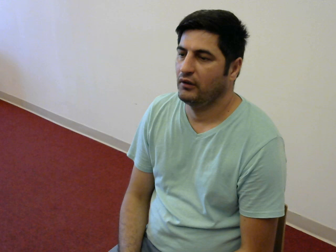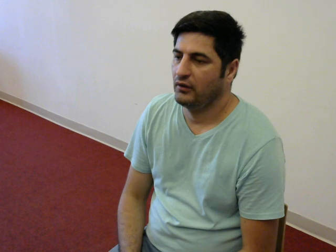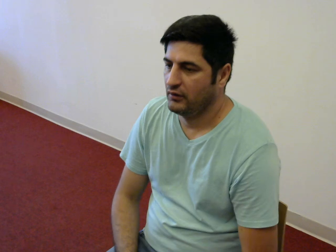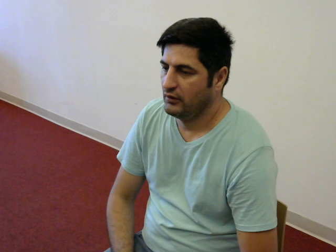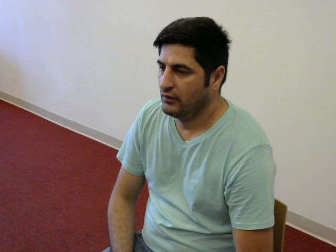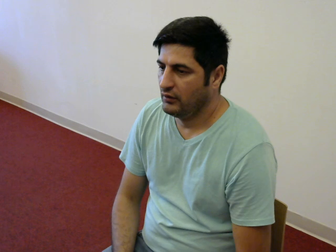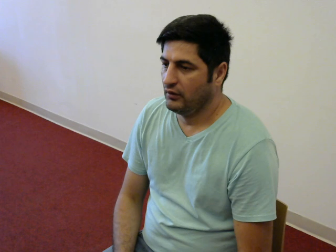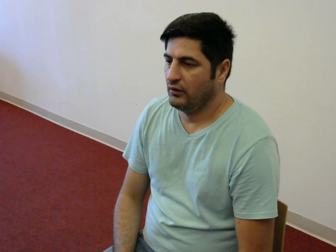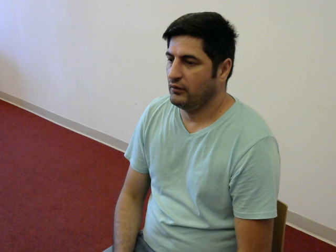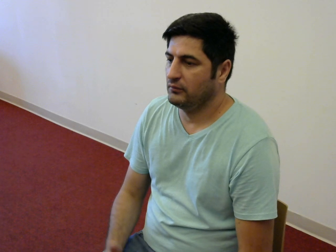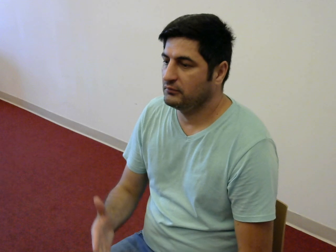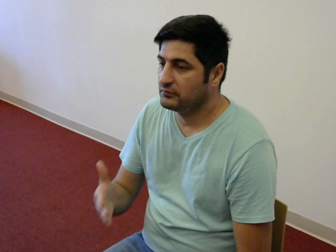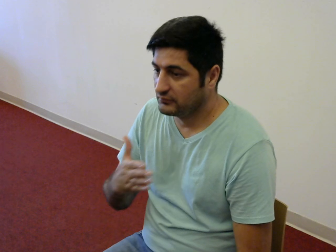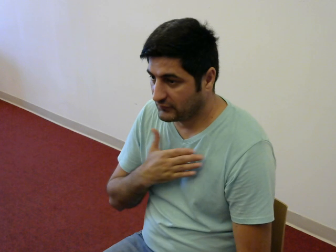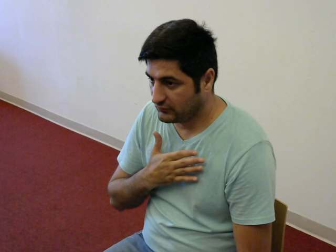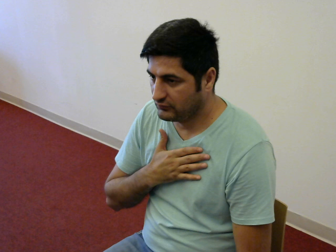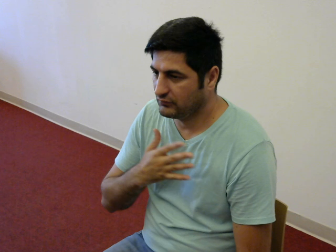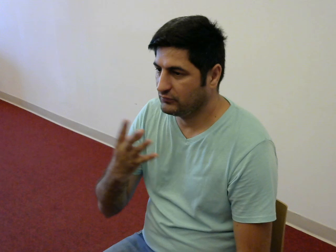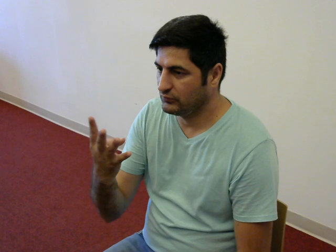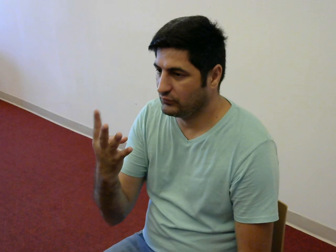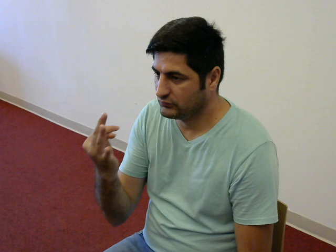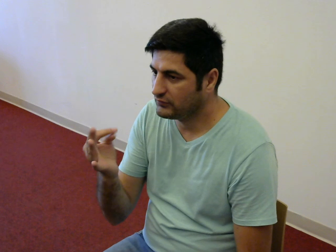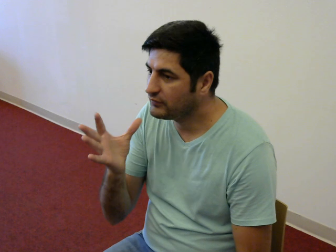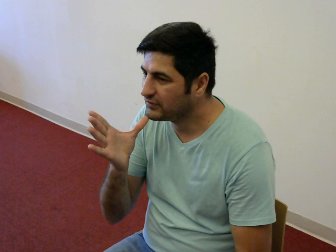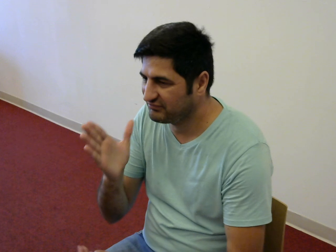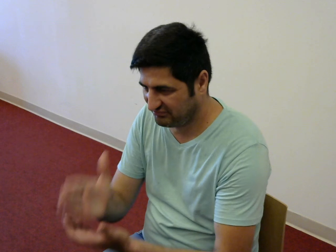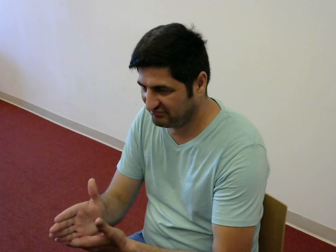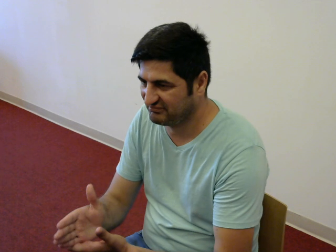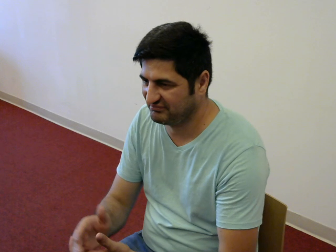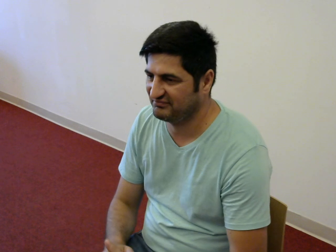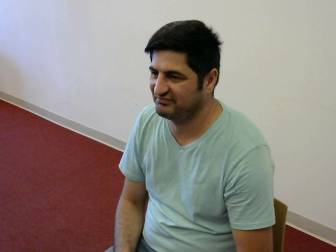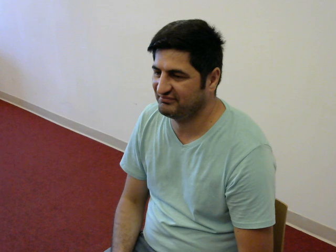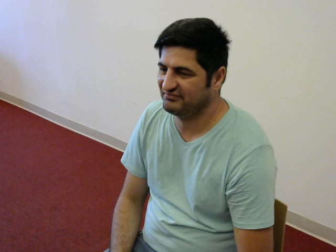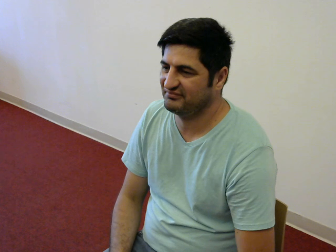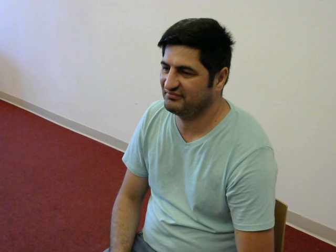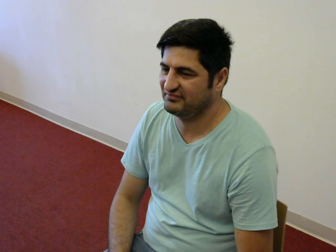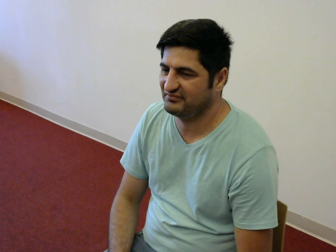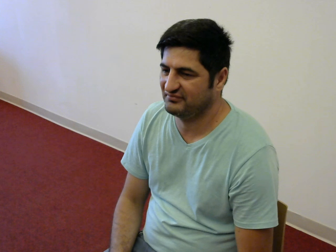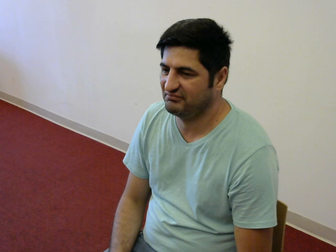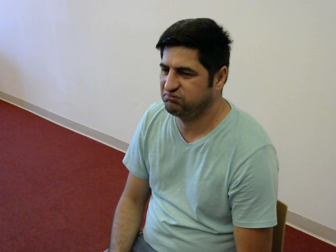Mənim 43 yaşım var